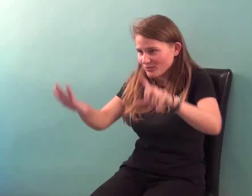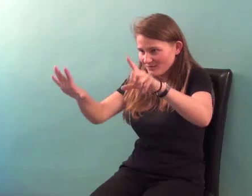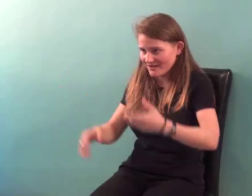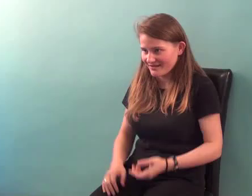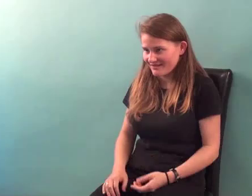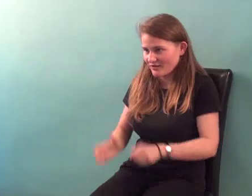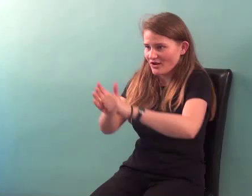Koniec o dziewiątej.